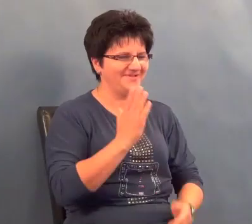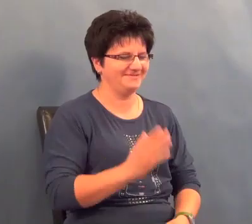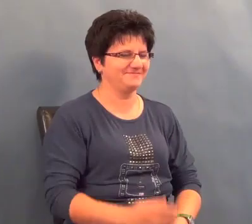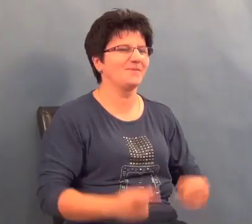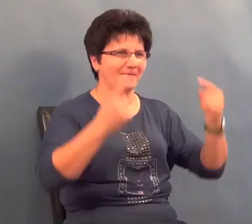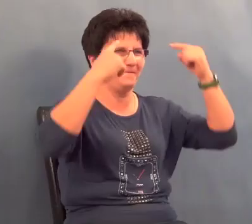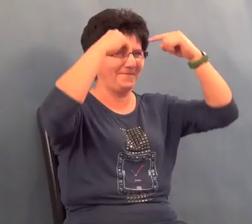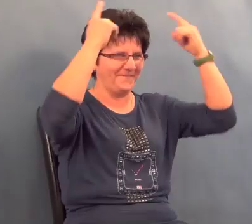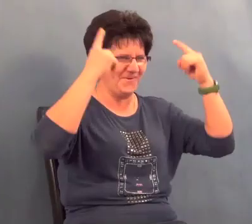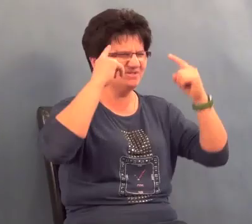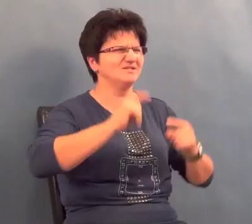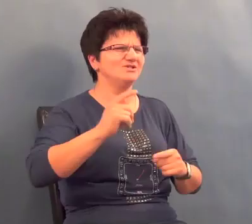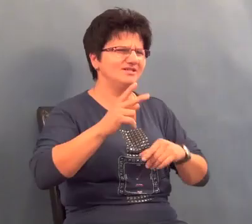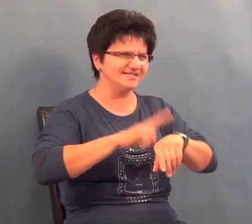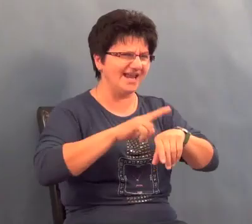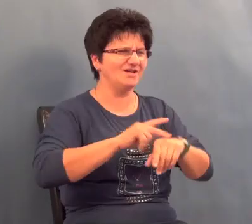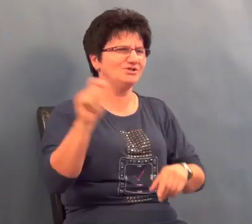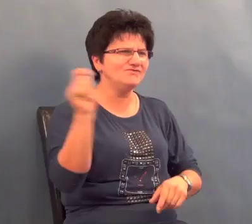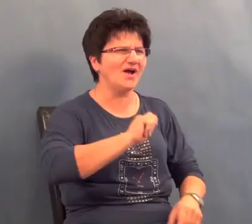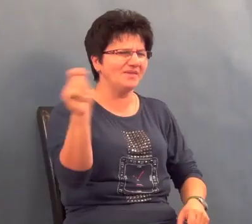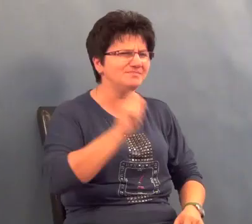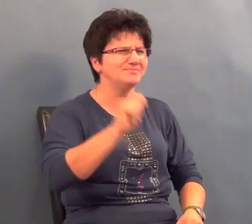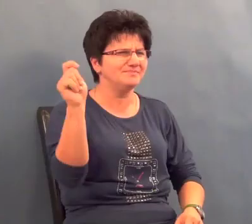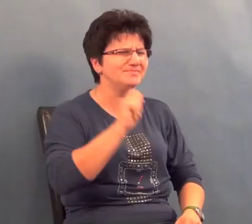No Myszka Miki, a zegar budzi, budzi, budzi.